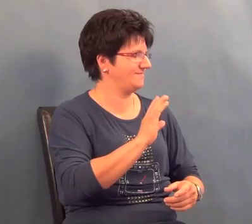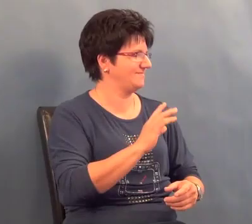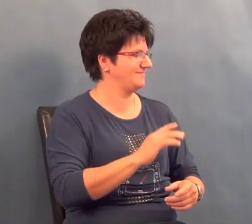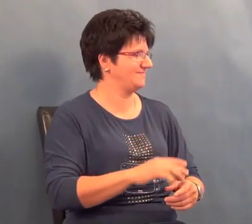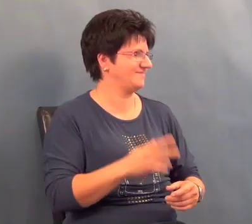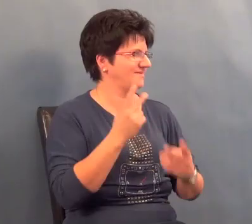Nieważne.